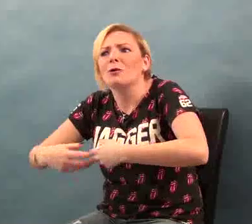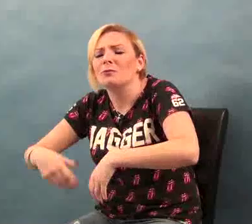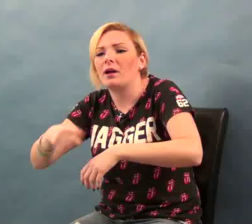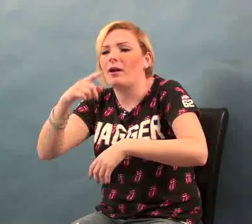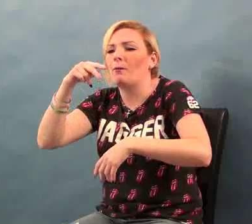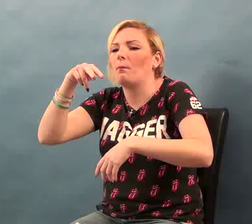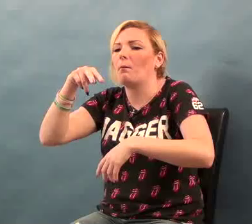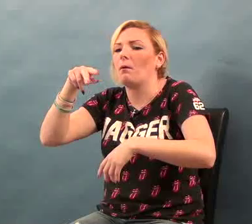Gniazdo os...